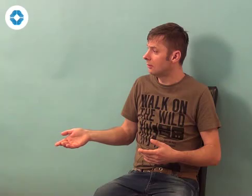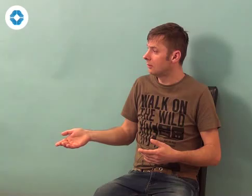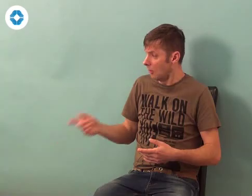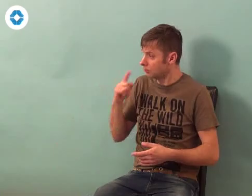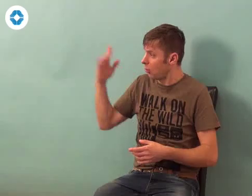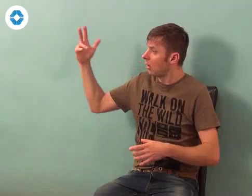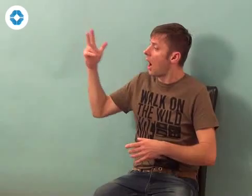No, tych trzech chłopców szło i jedli jabłka.